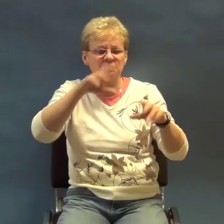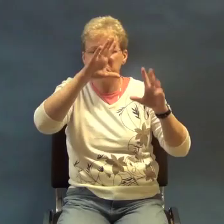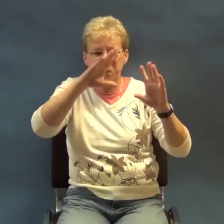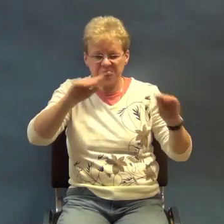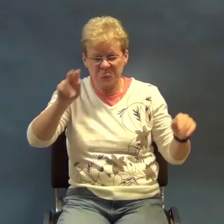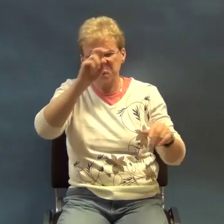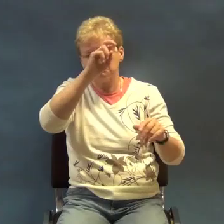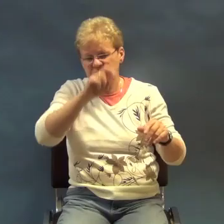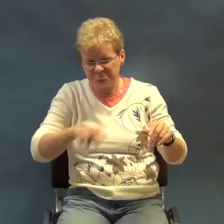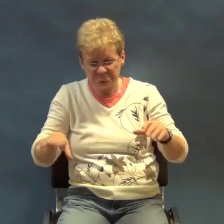Idzie na dół, przeszło.